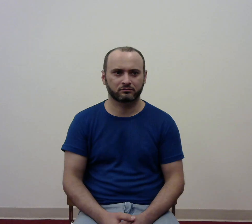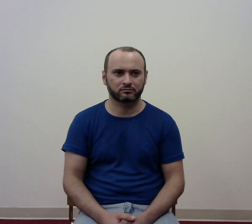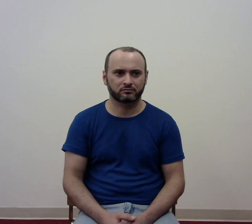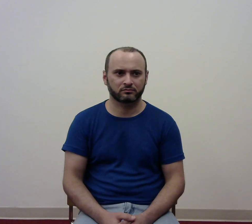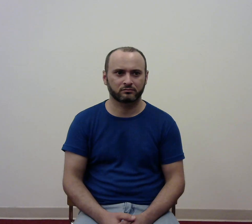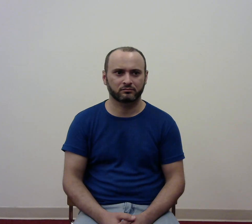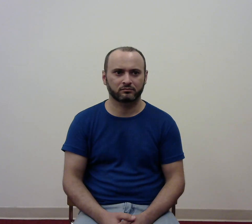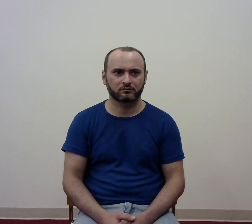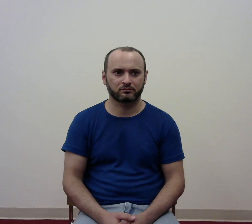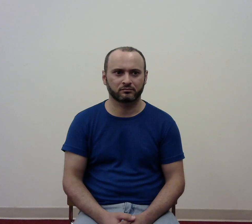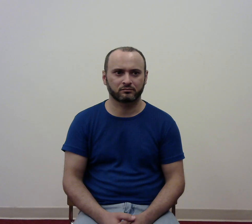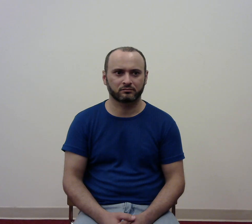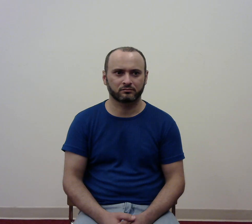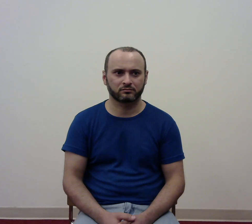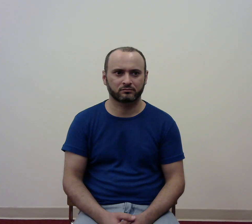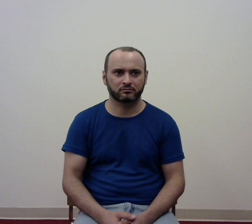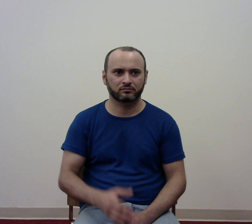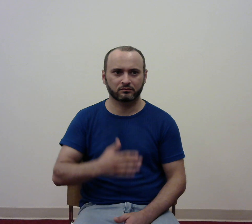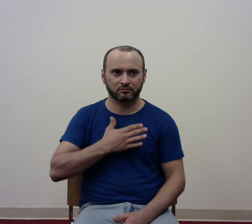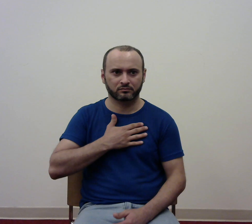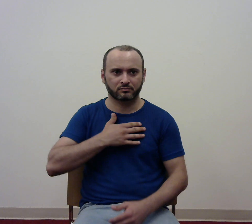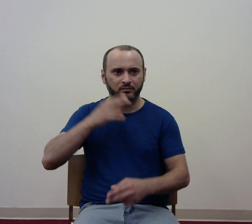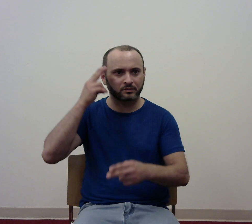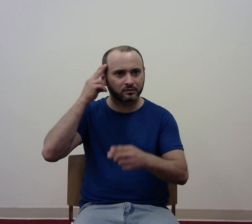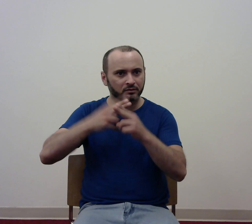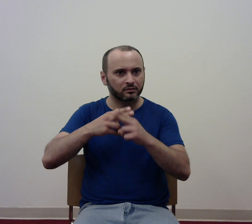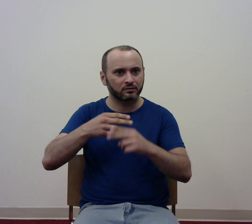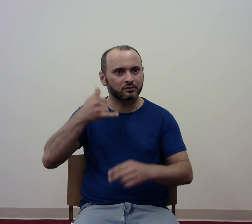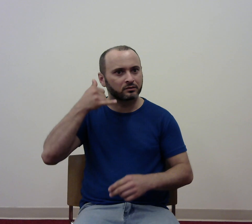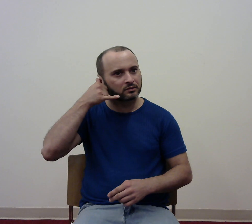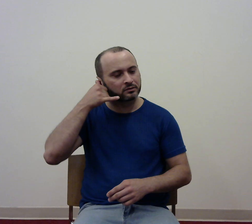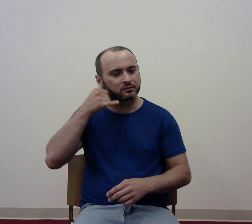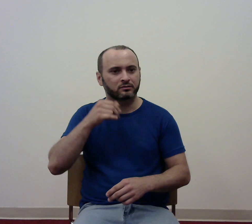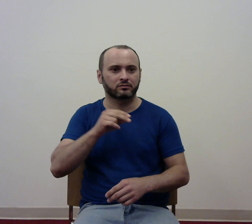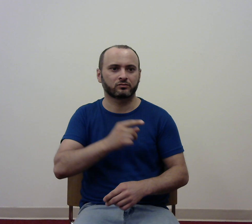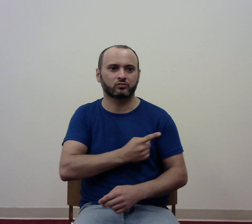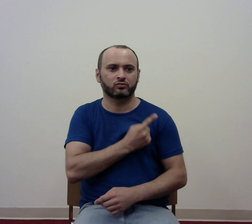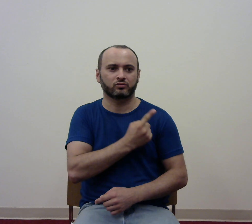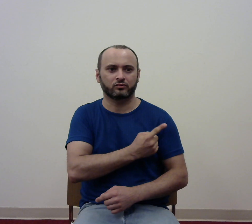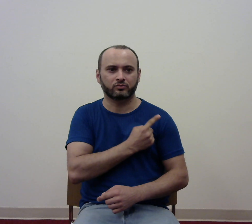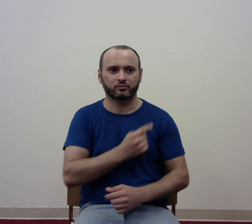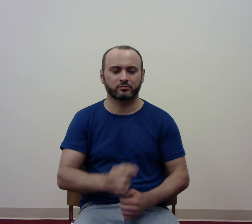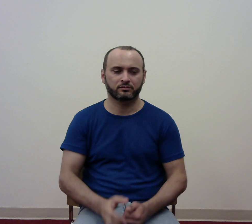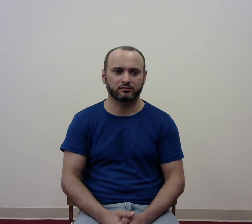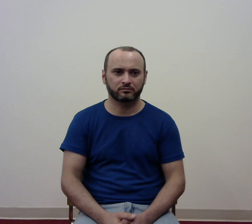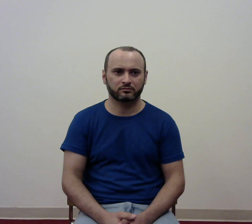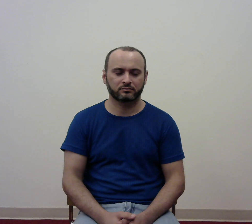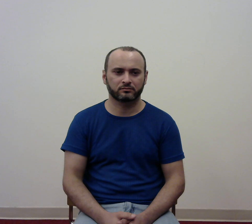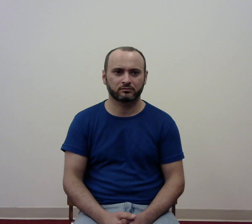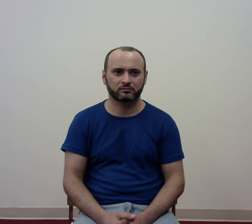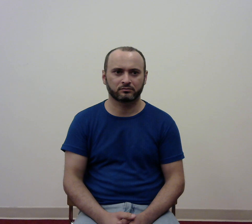Mənim qardaşım telefon ustasıdır